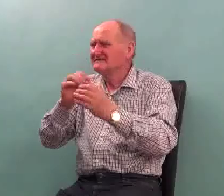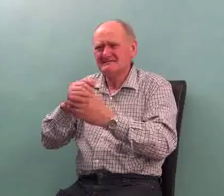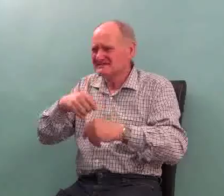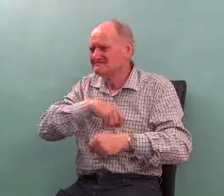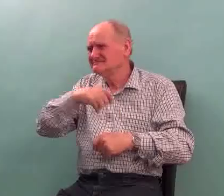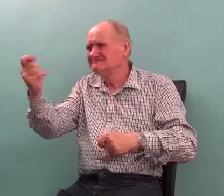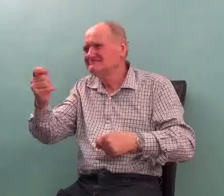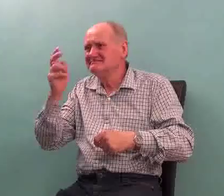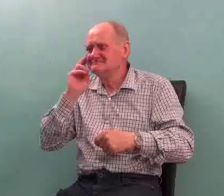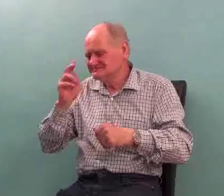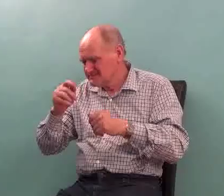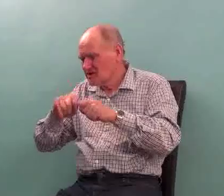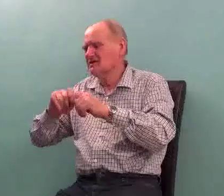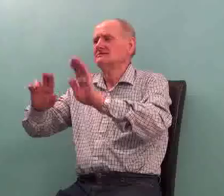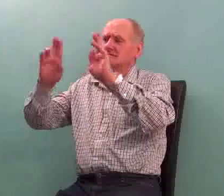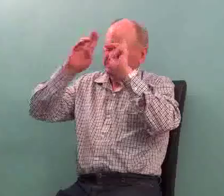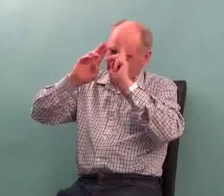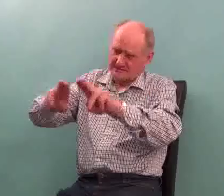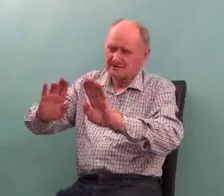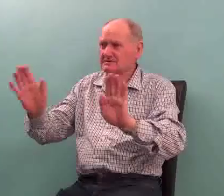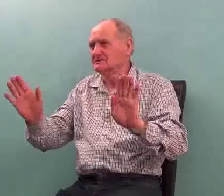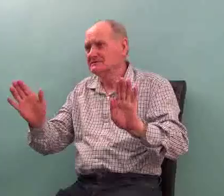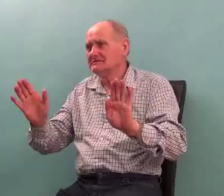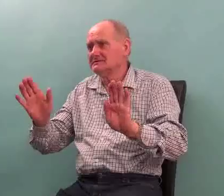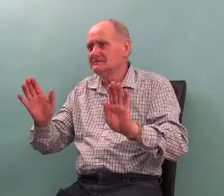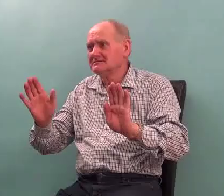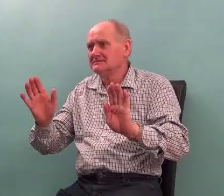Wystarczyło pokazać dokument, że jest się Głuchym i kontroler to uznawał.